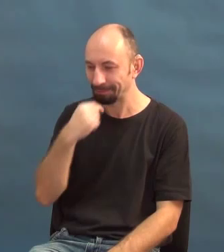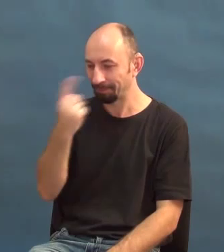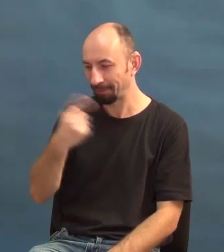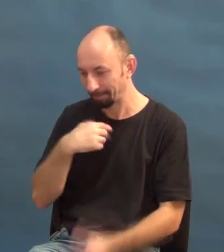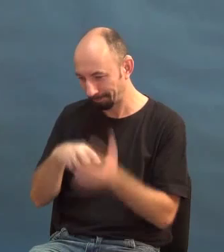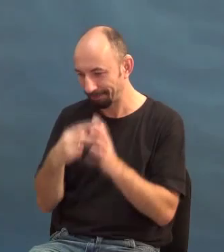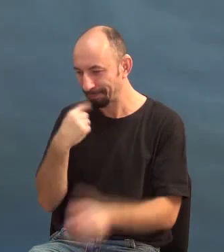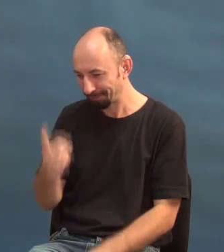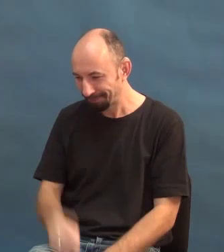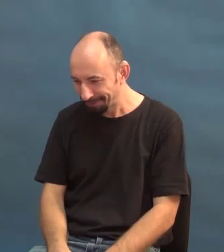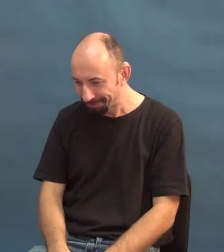Powiem jakie mam plany.